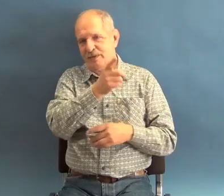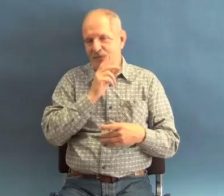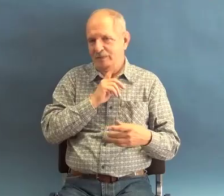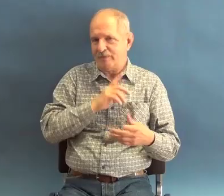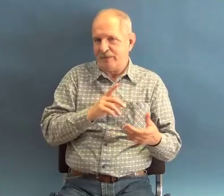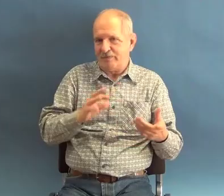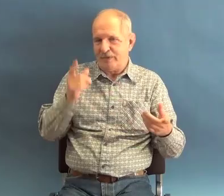"Tak twardo spać..."